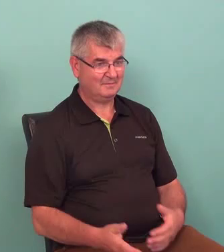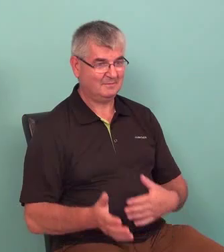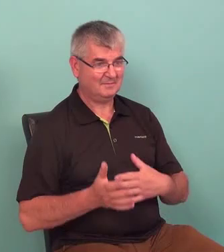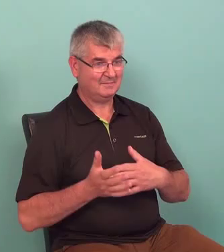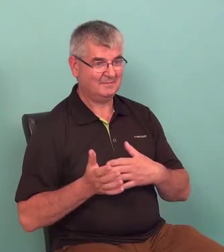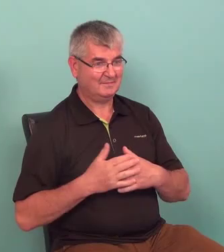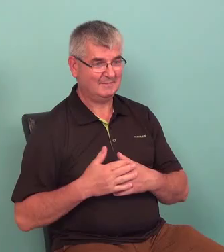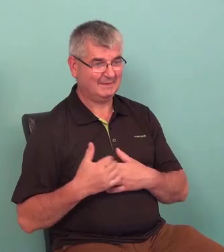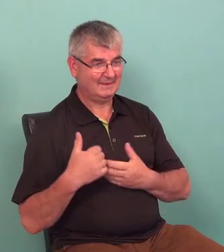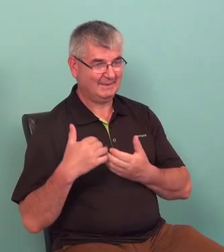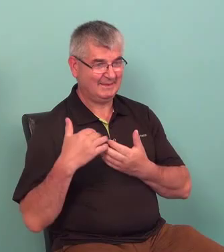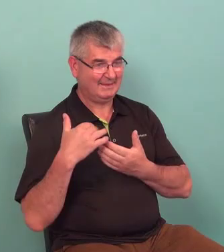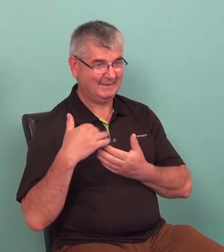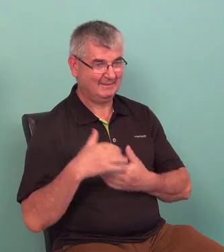Żona przez długi czas...